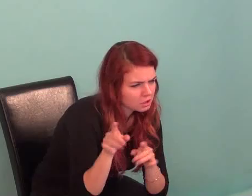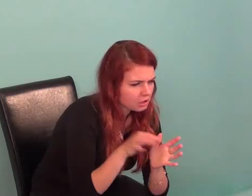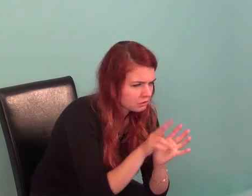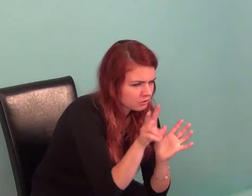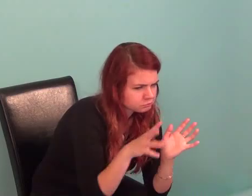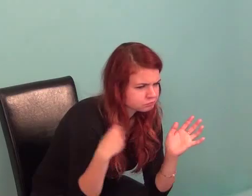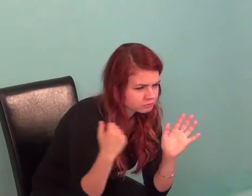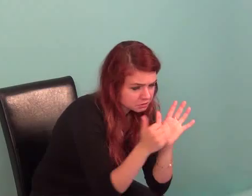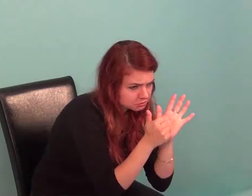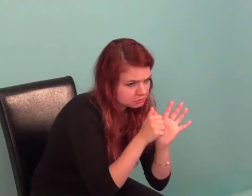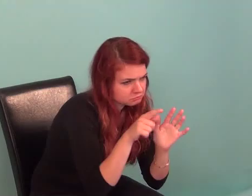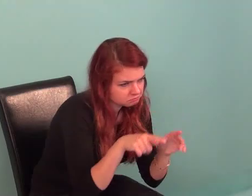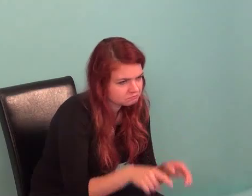Akurat dwie godziny są możliwe od szesnastej.